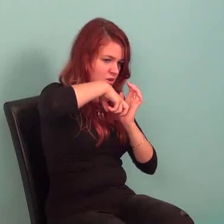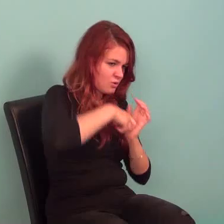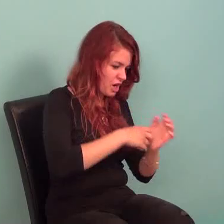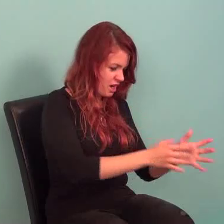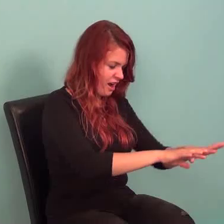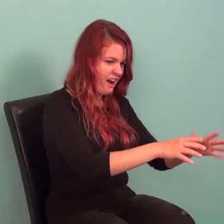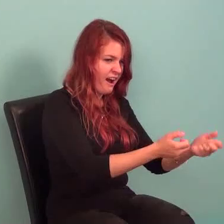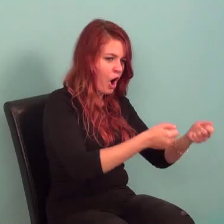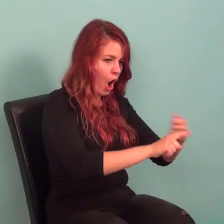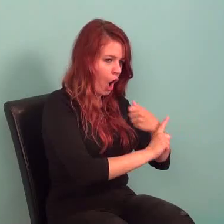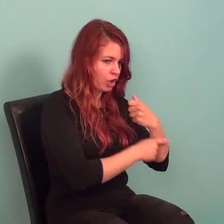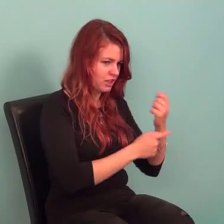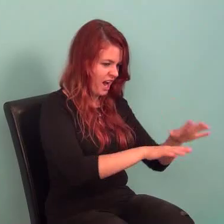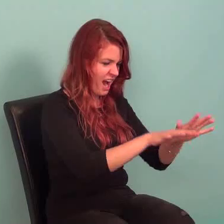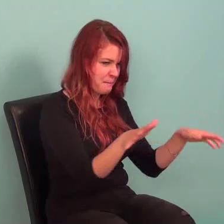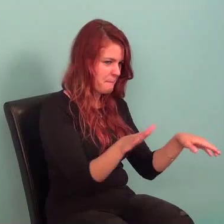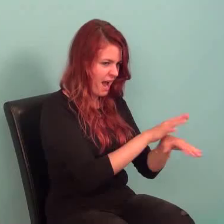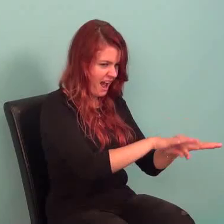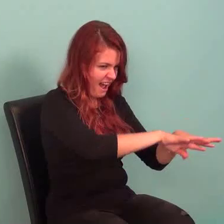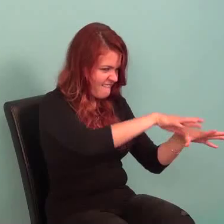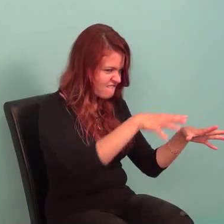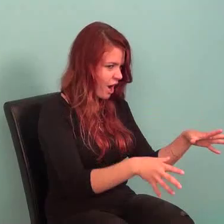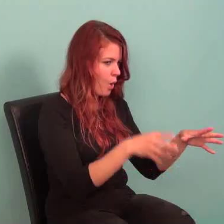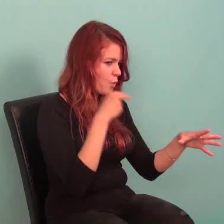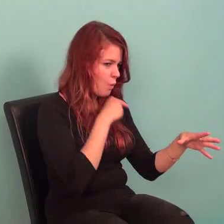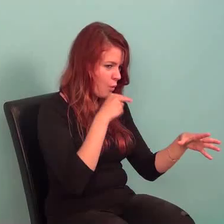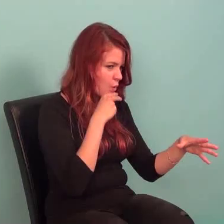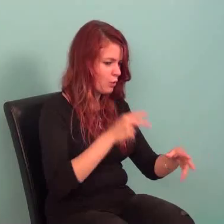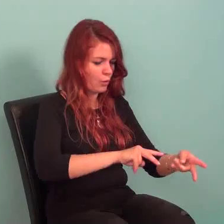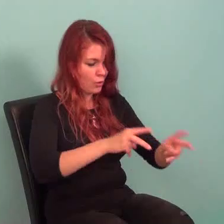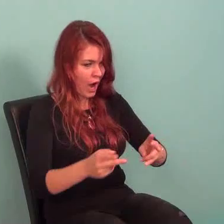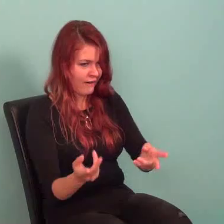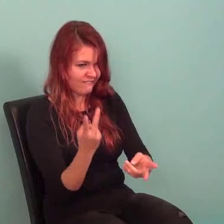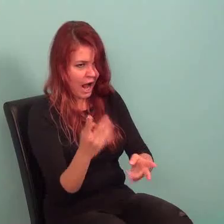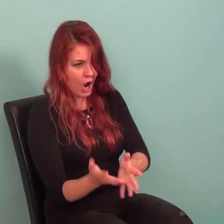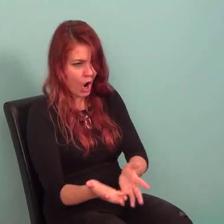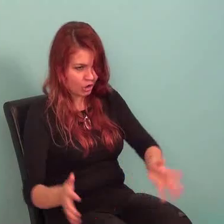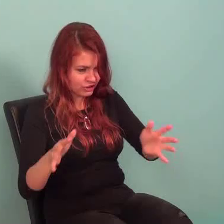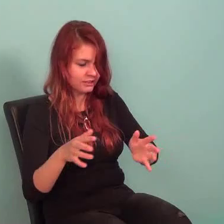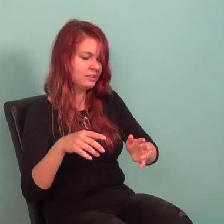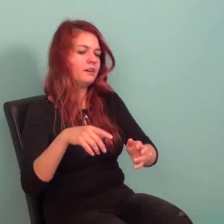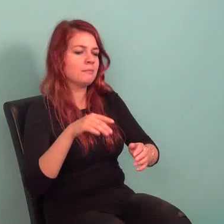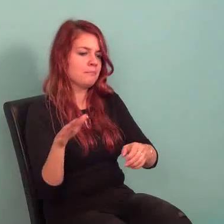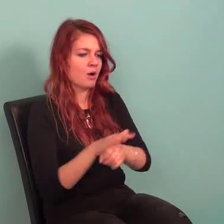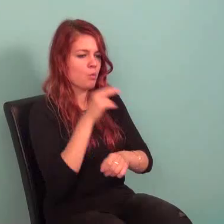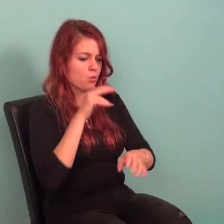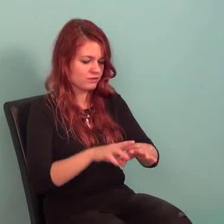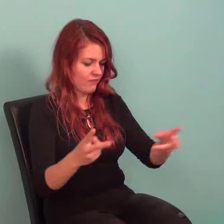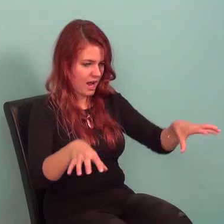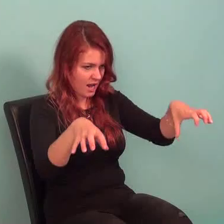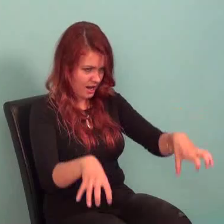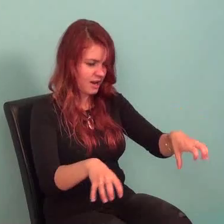Jest pełny kosz z gruszkami, a obok niego drugi kosz wypełniony gruszkami, są dwa kosze.